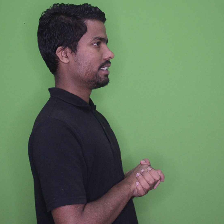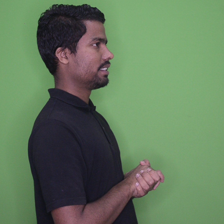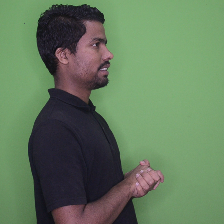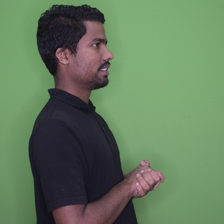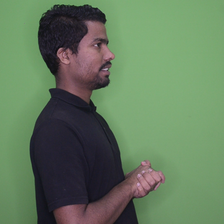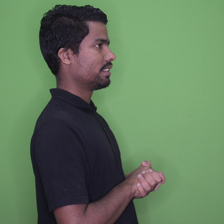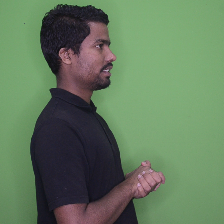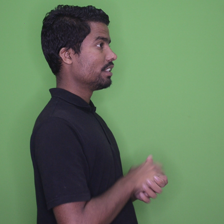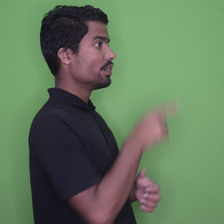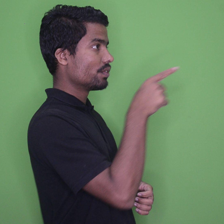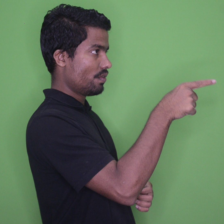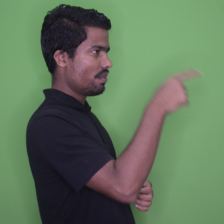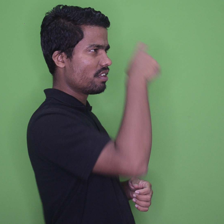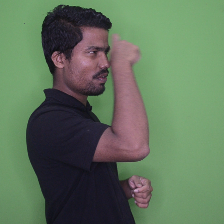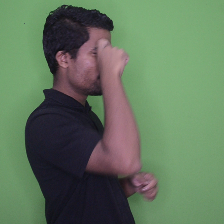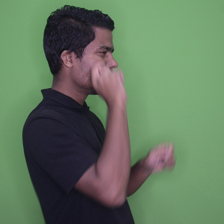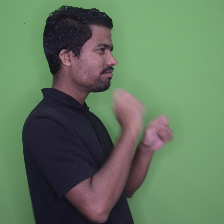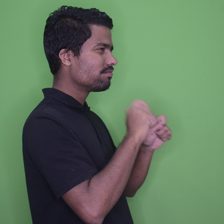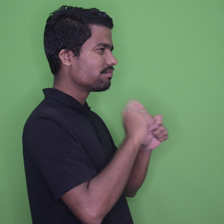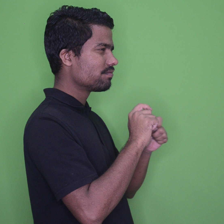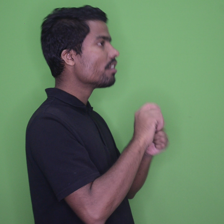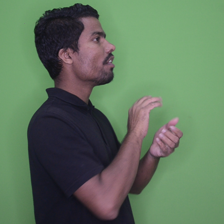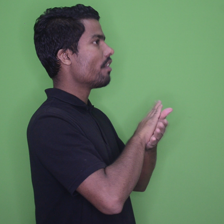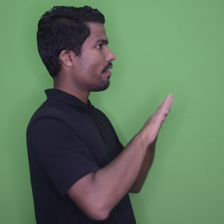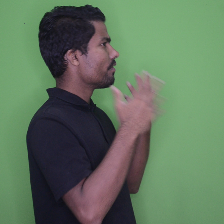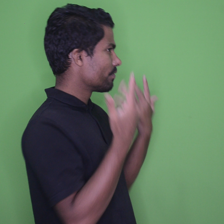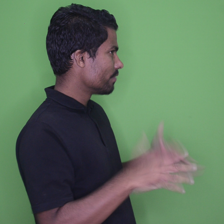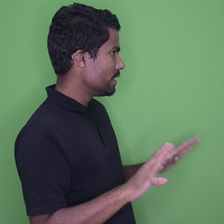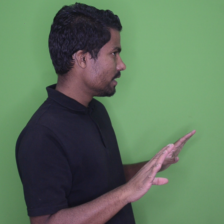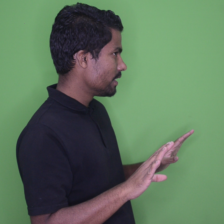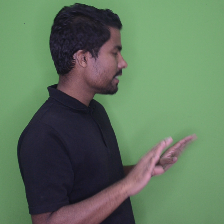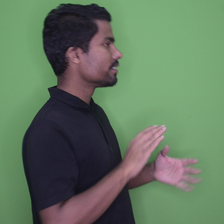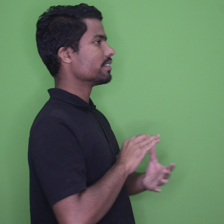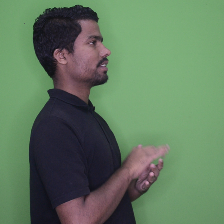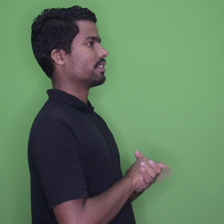finish your work